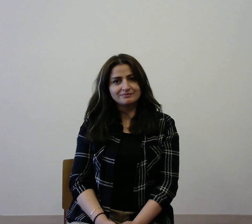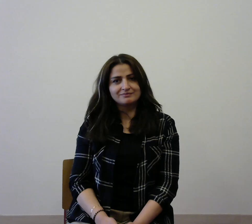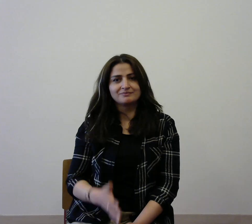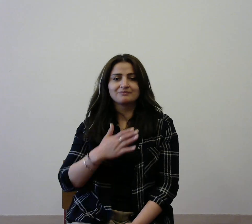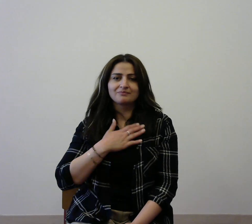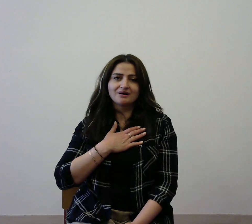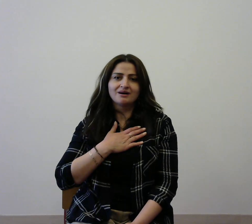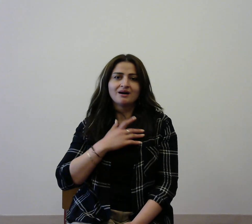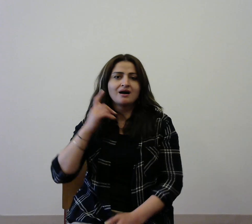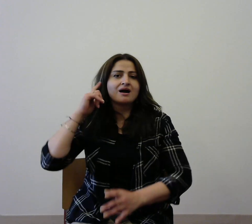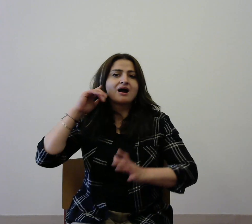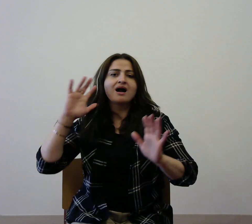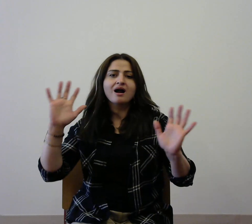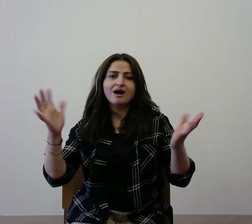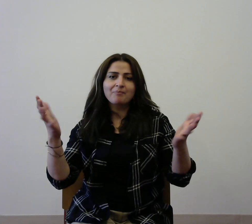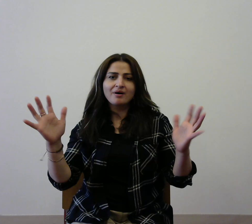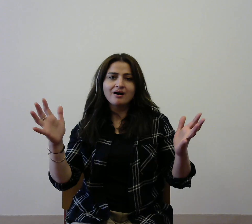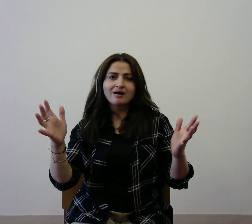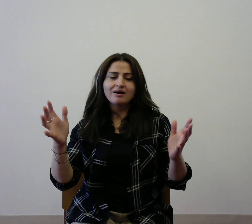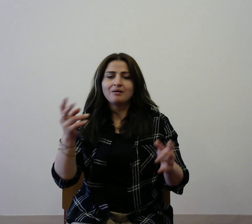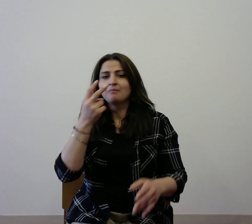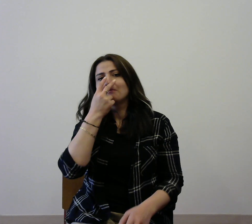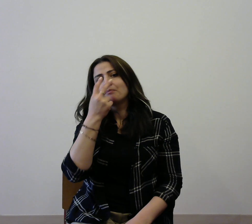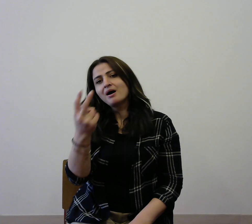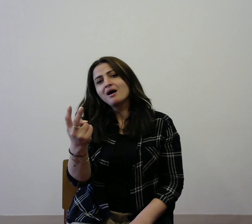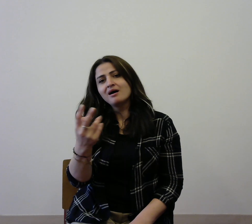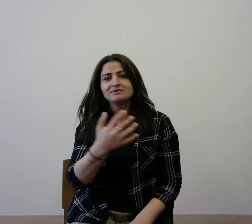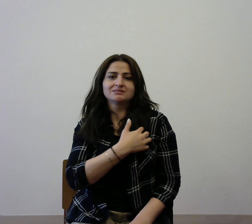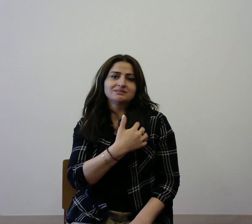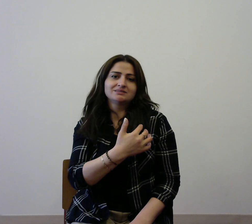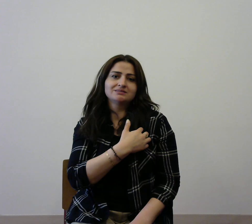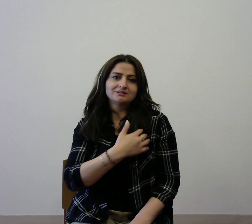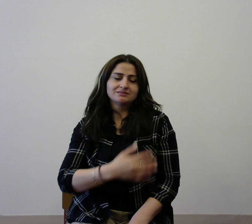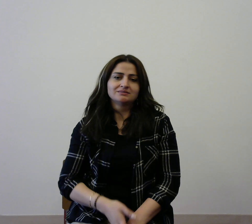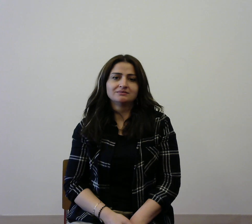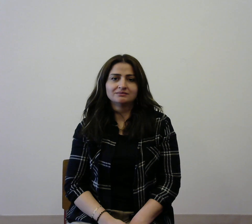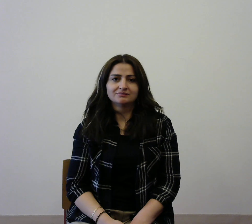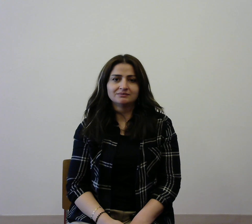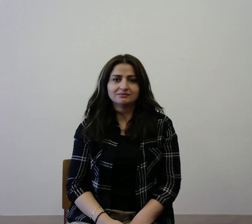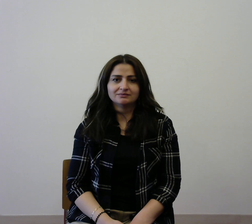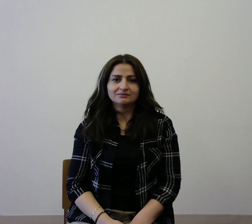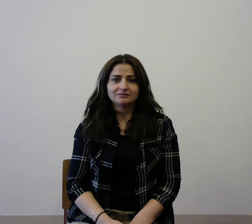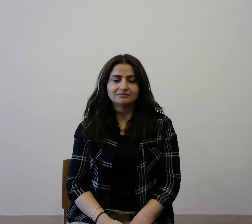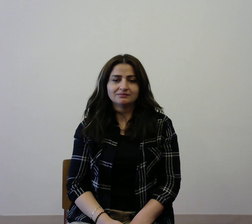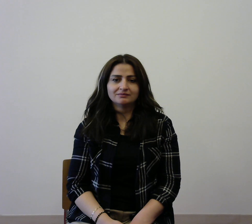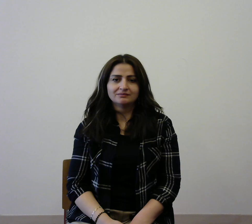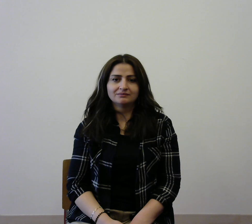Mən xəbərlərə baxmaq istəyirəm